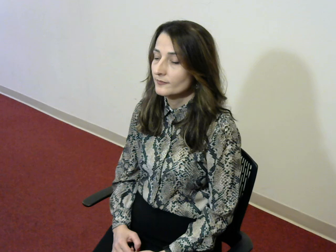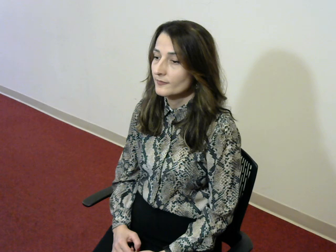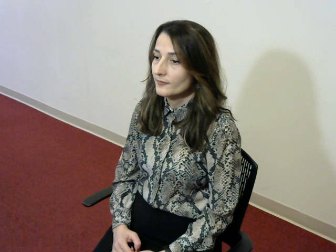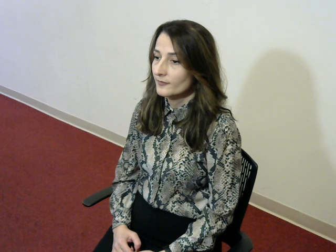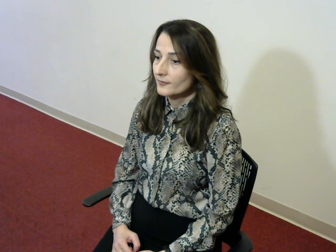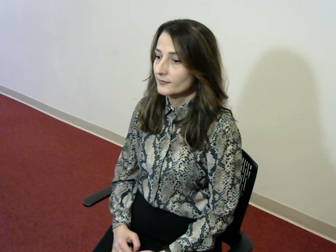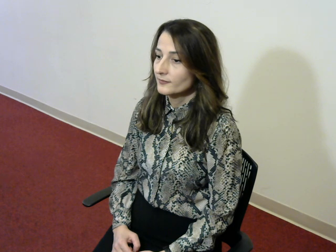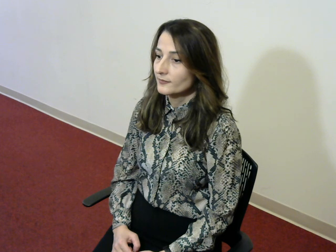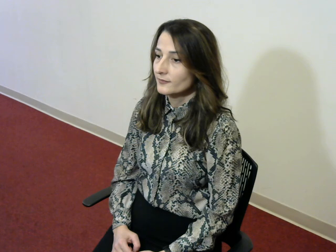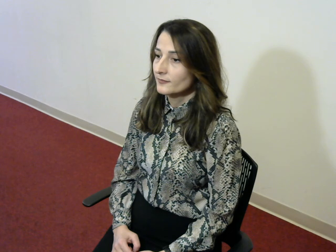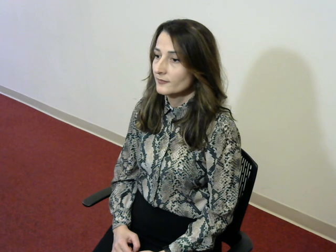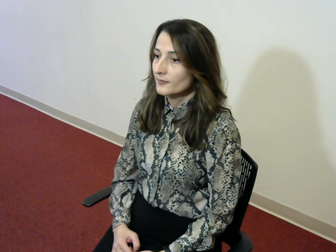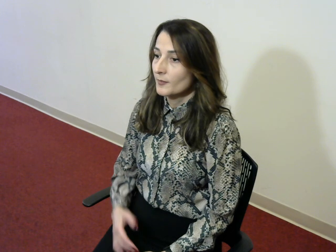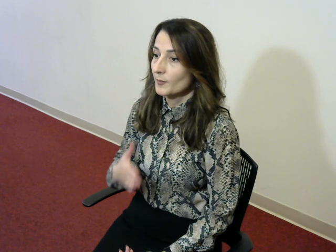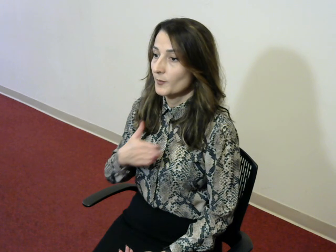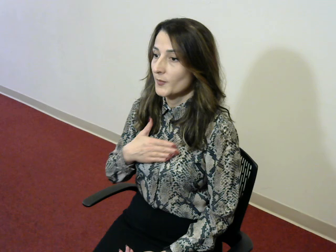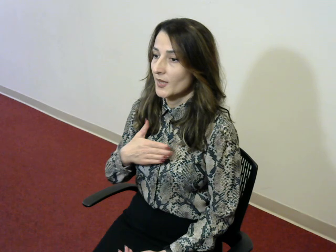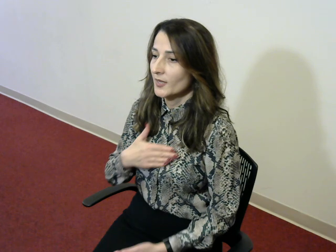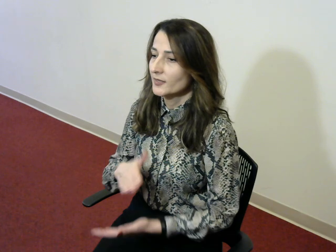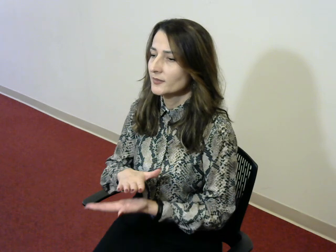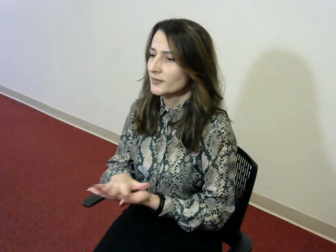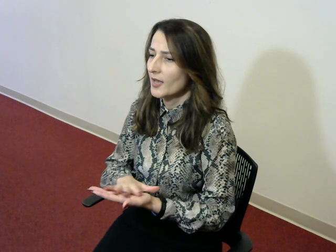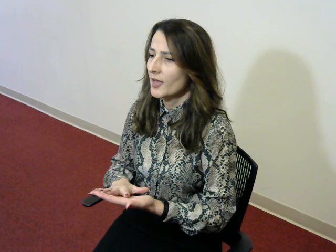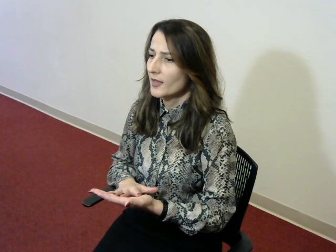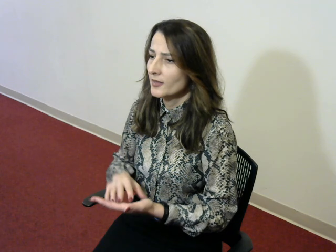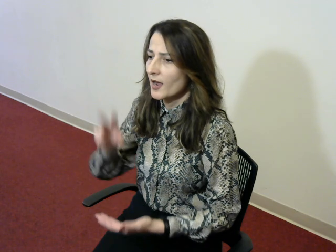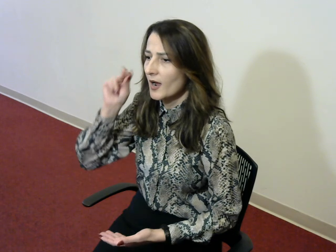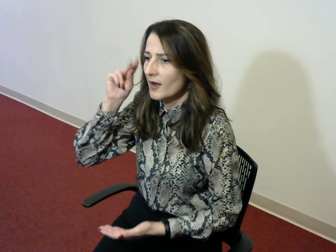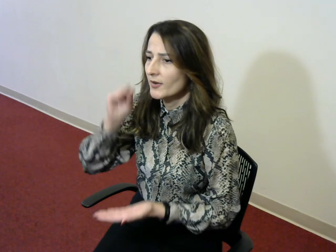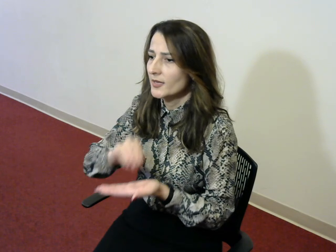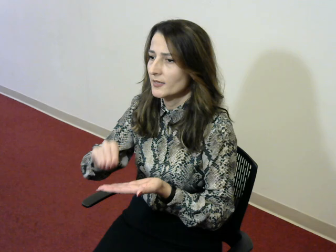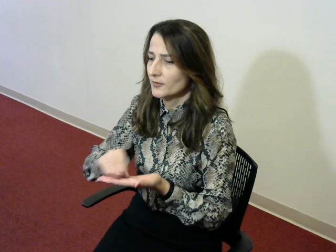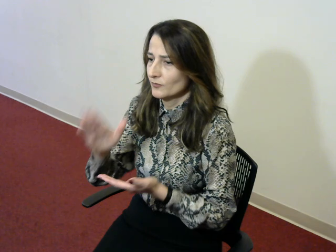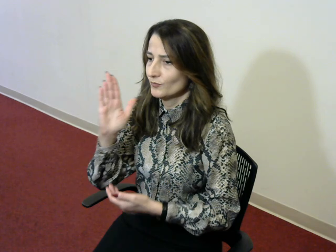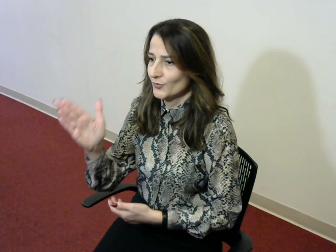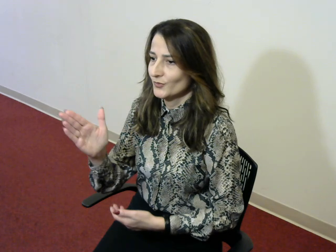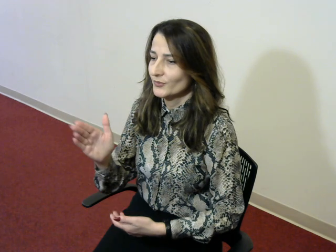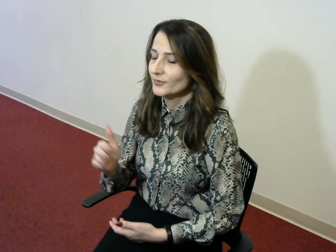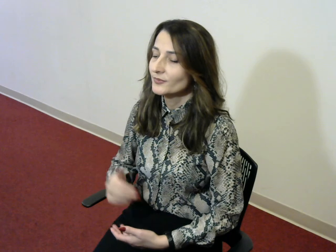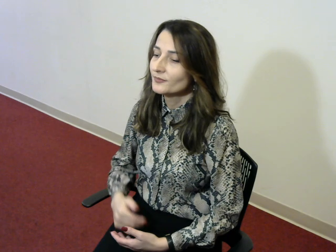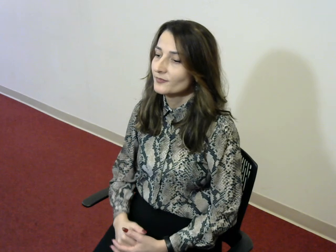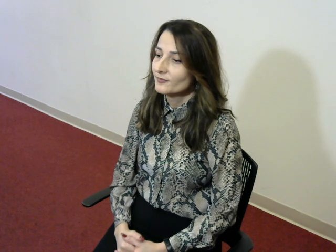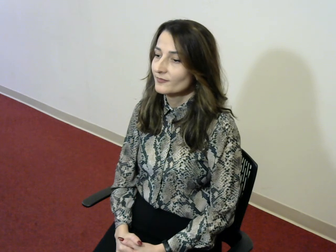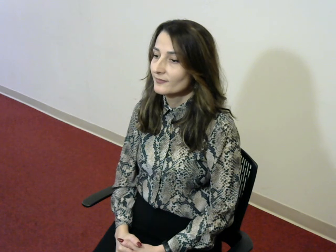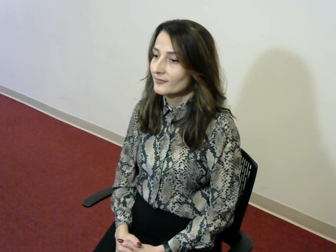Mən ərizəni nə vaxt yazmalıyam?